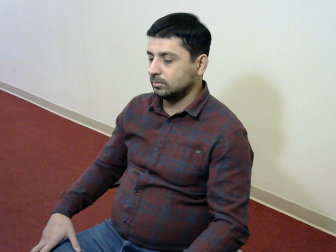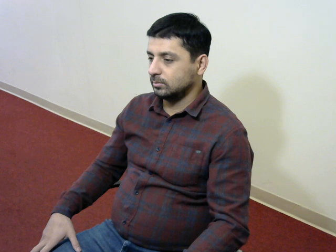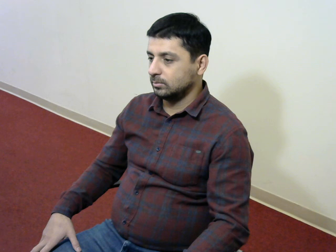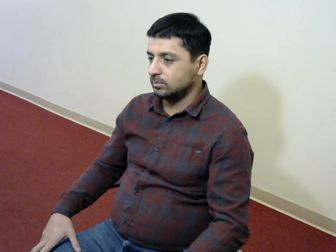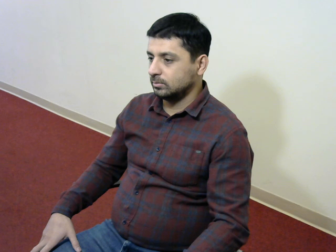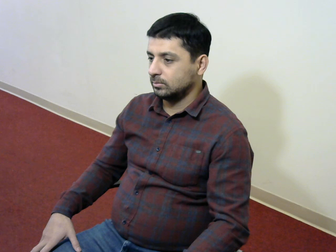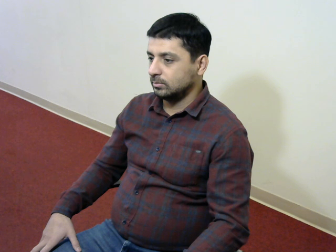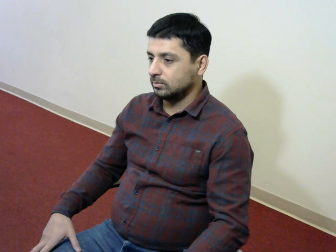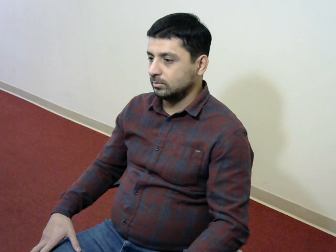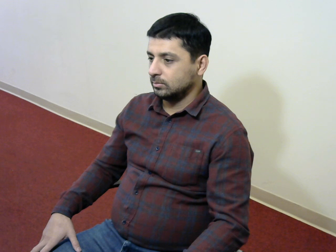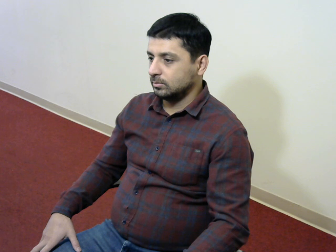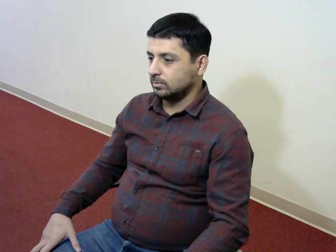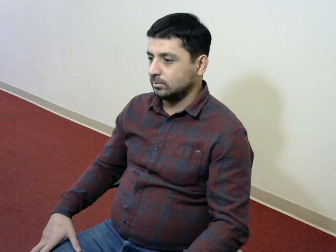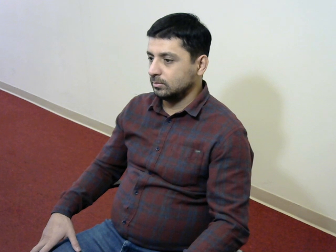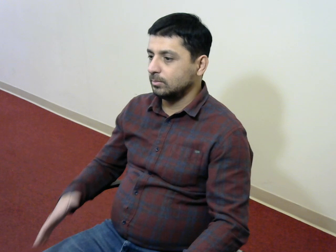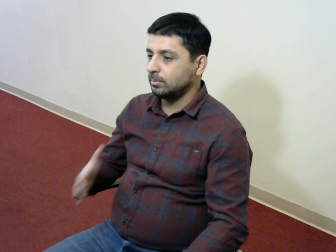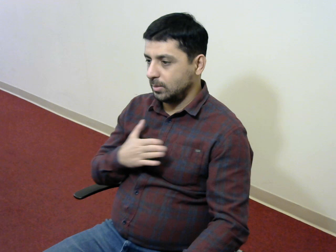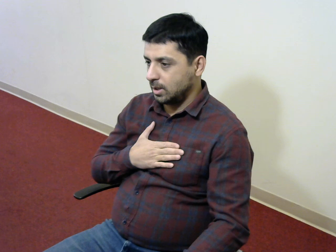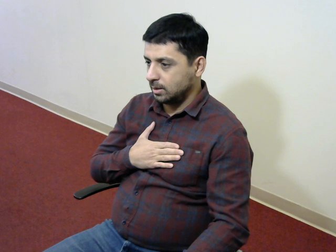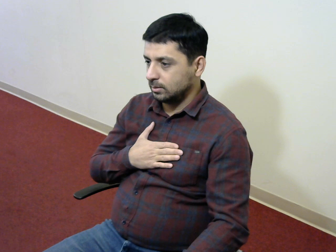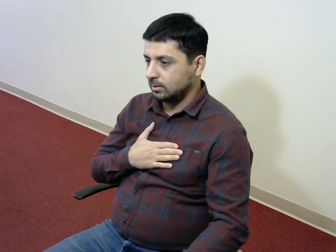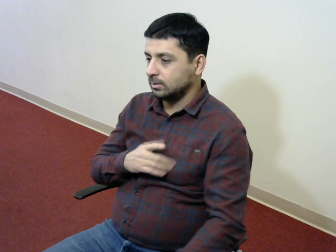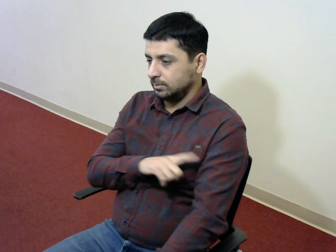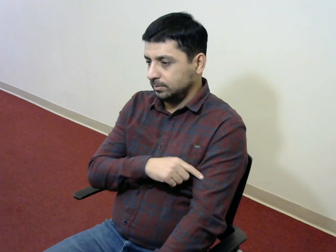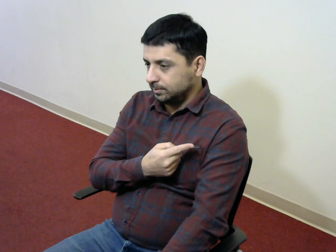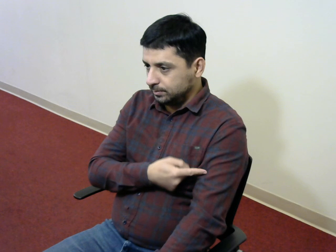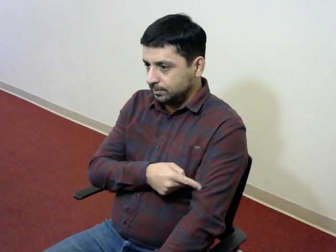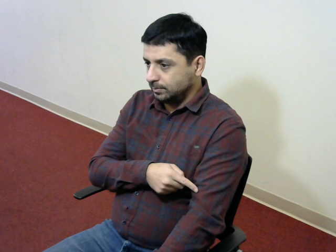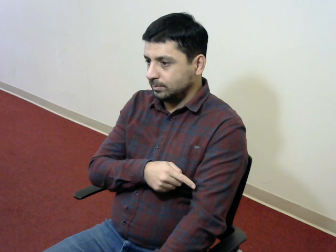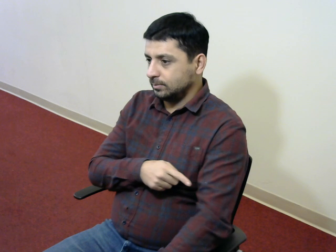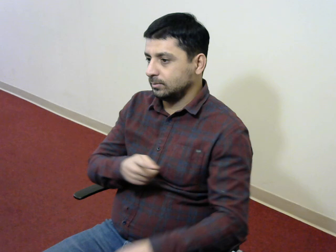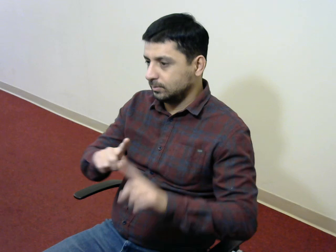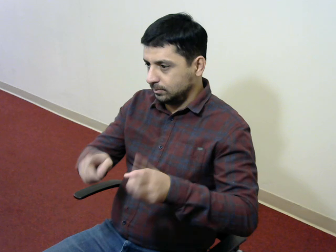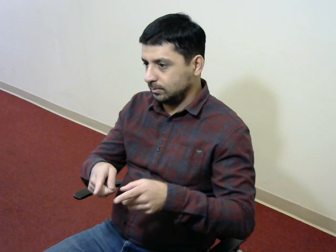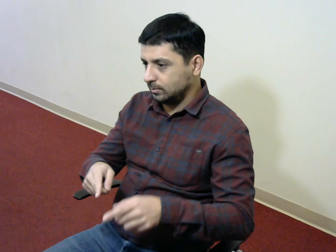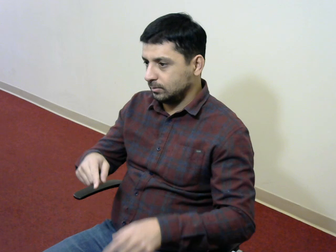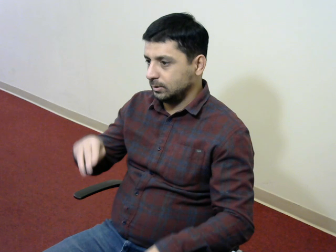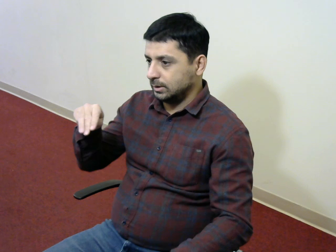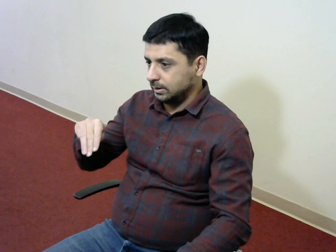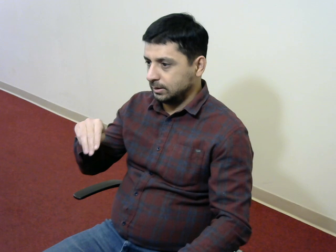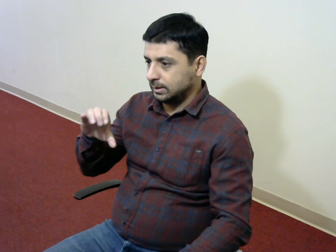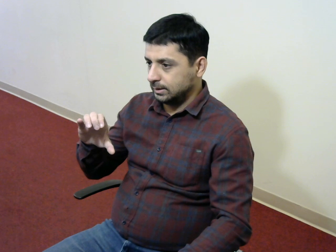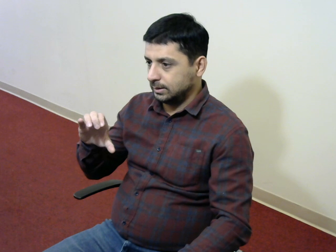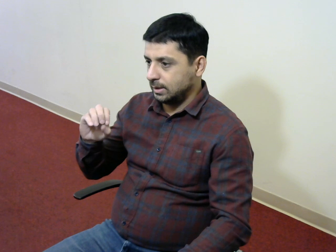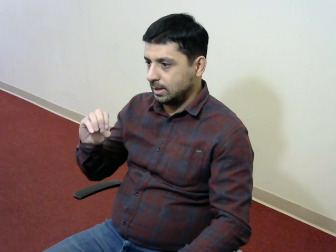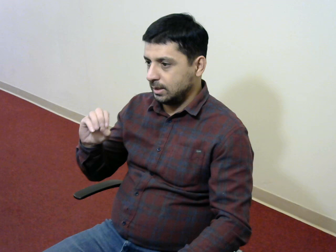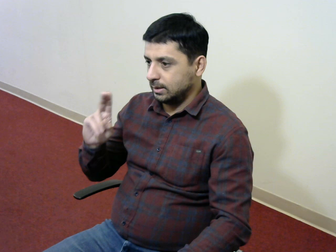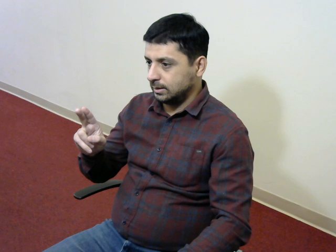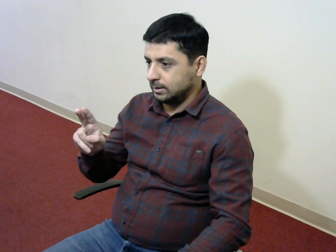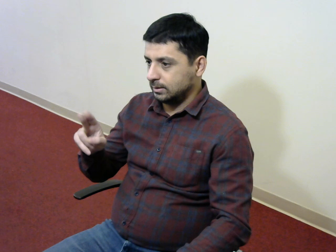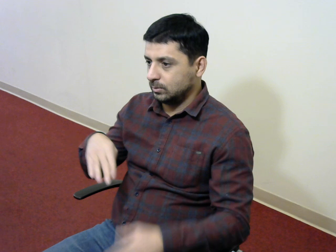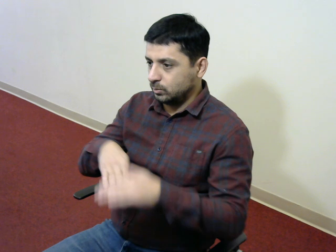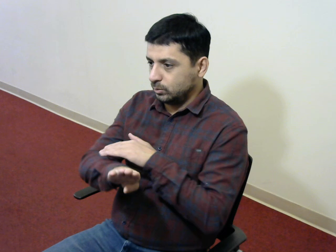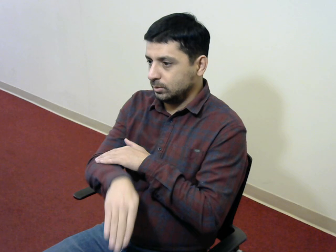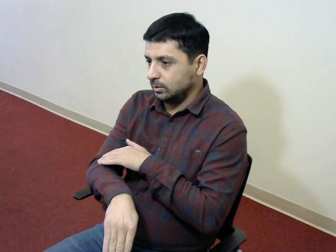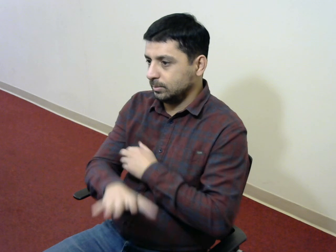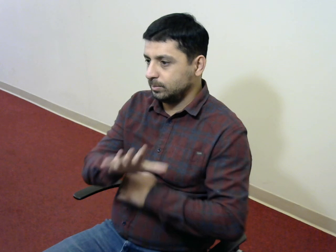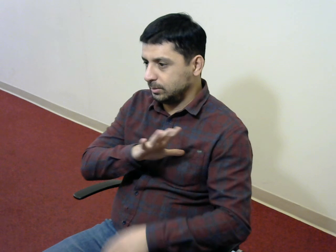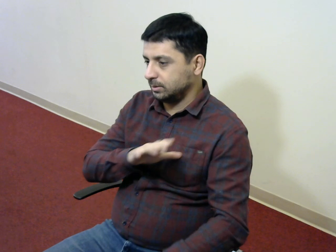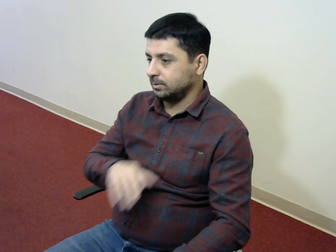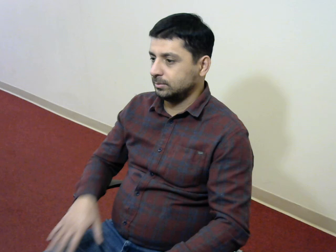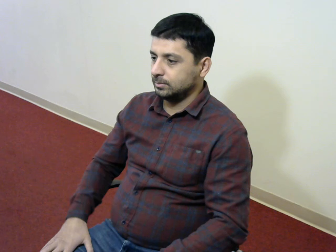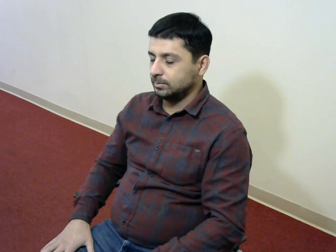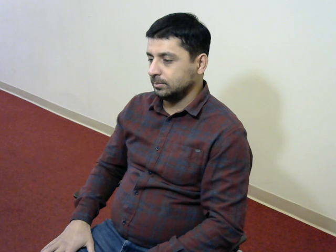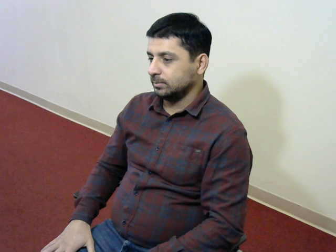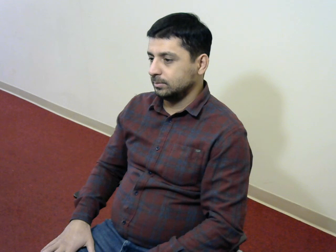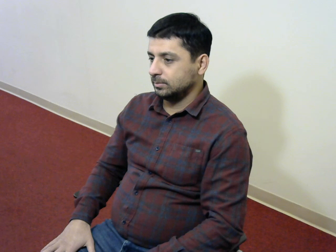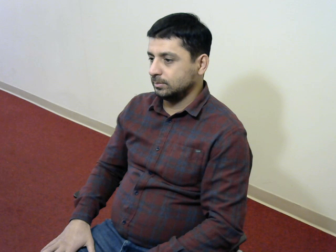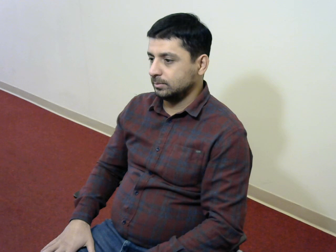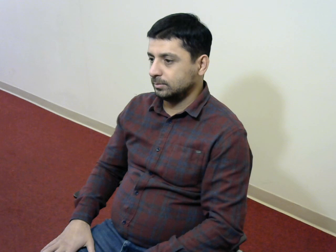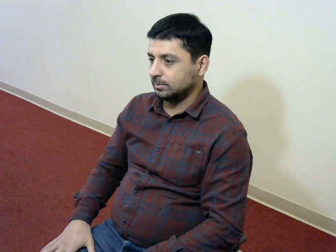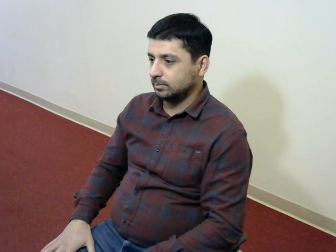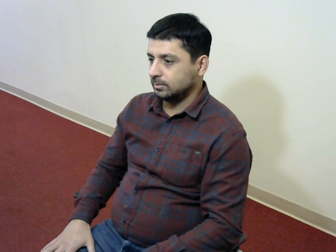Mən poliklinikaya (TSEK-ə) getmişəm